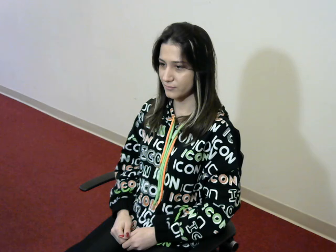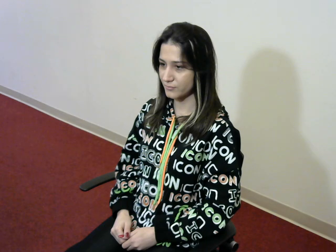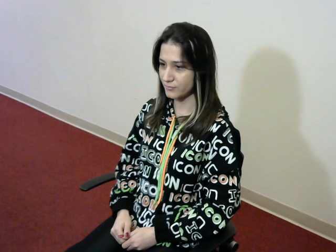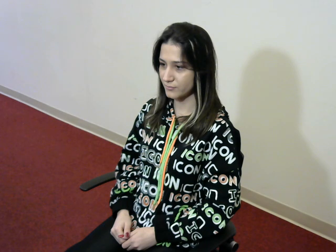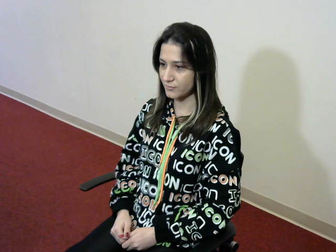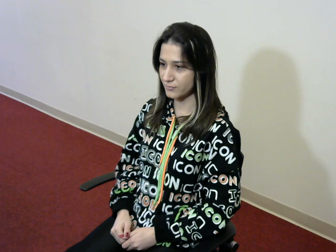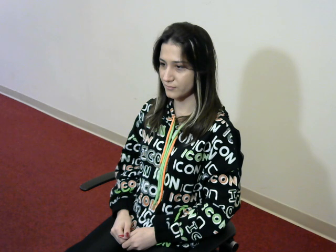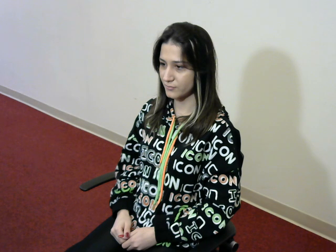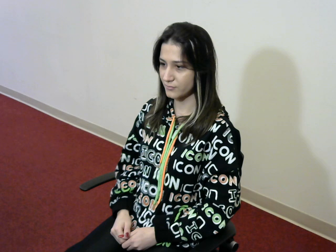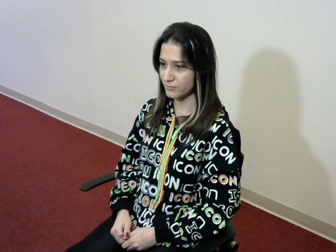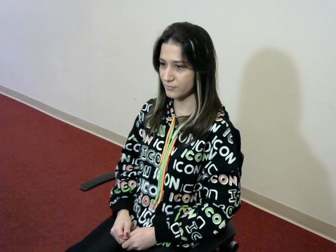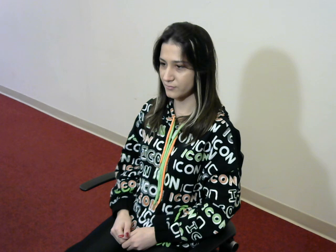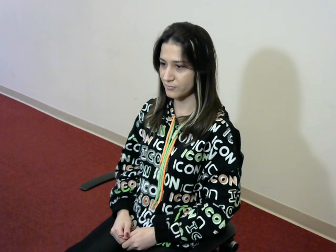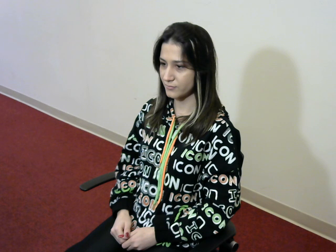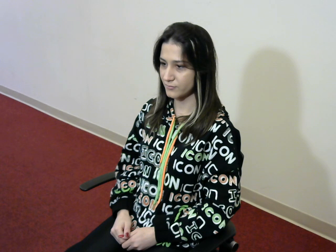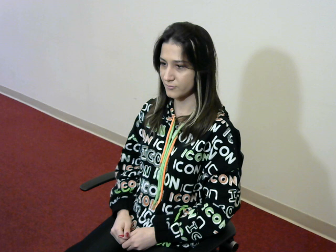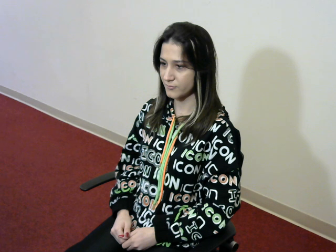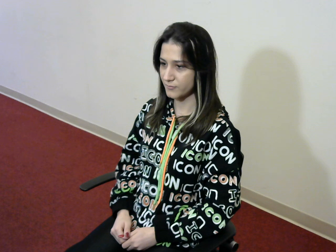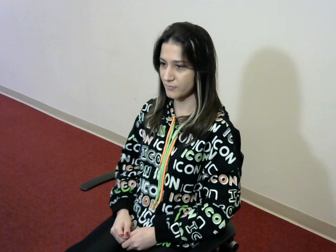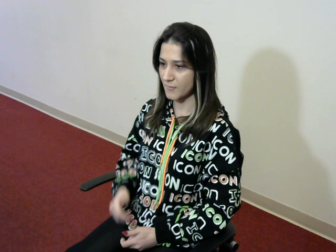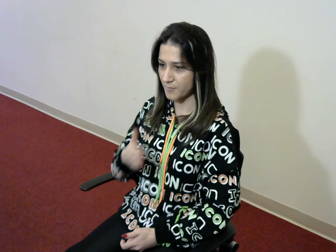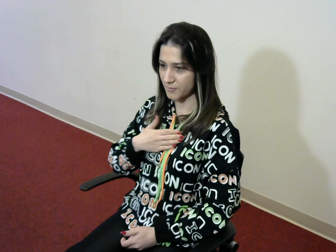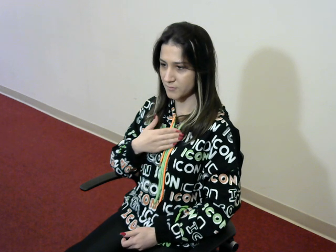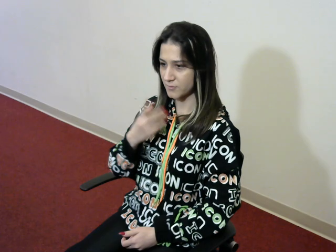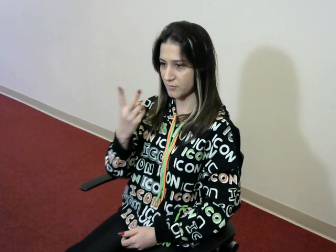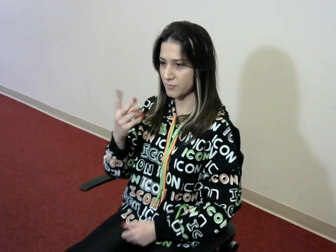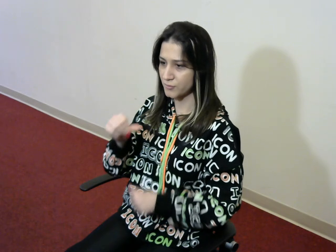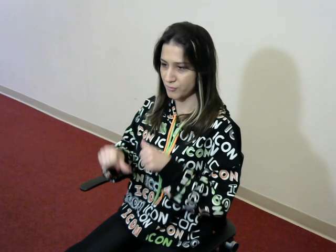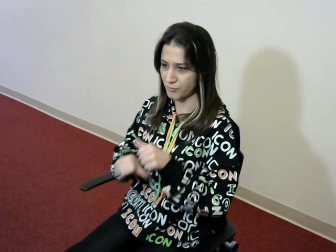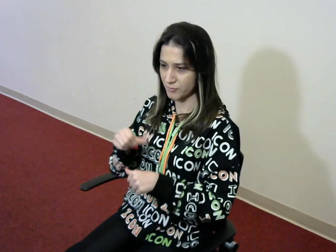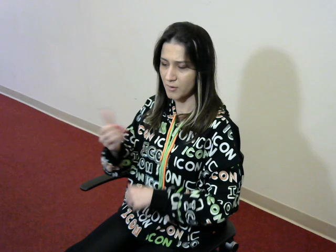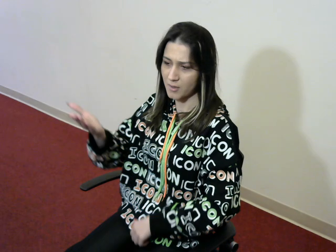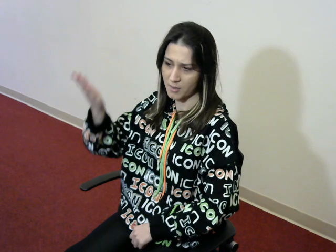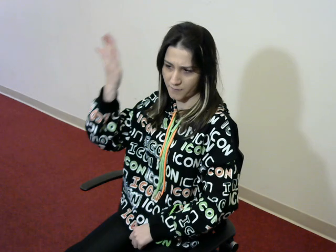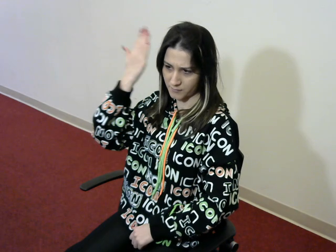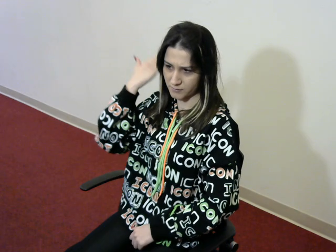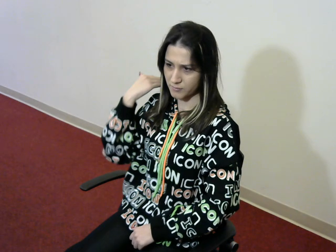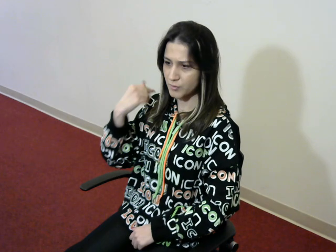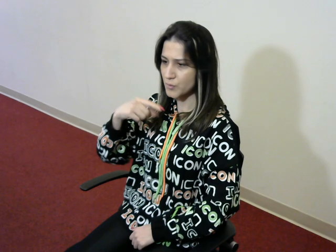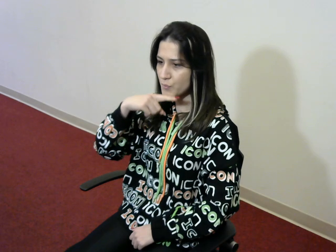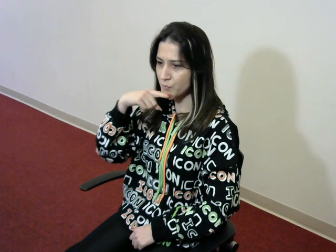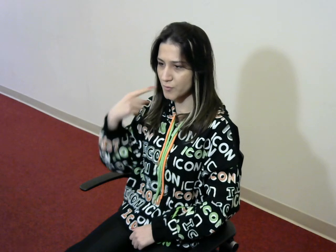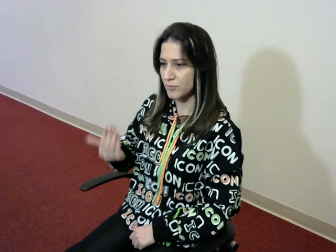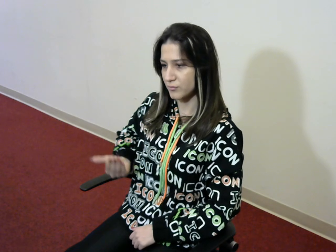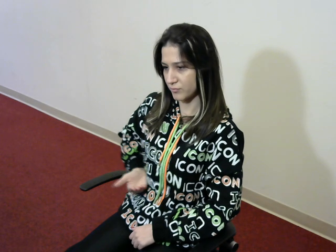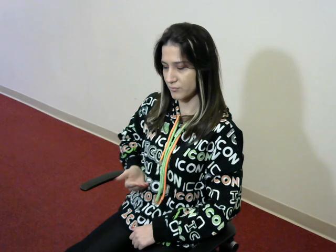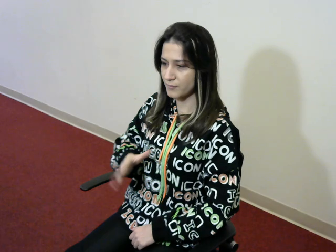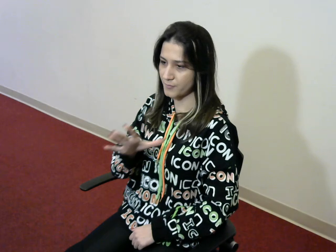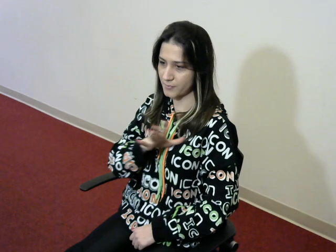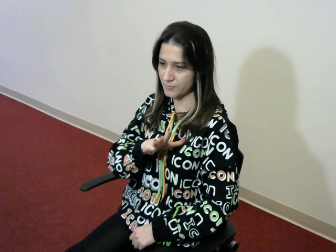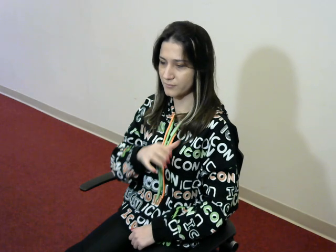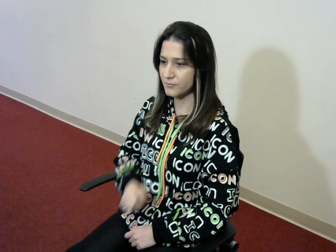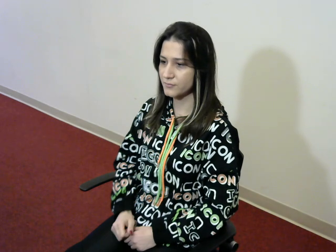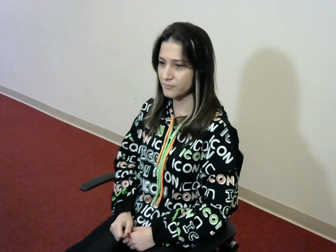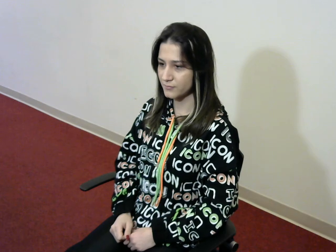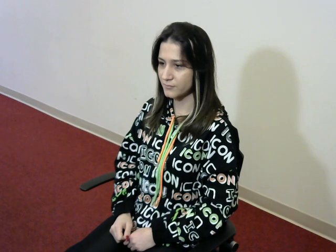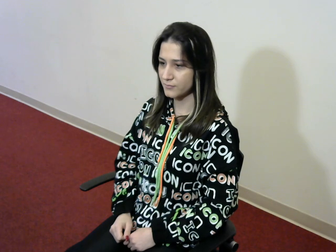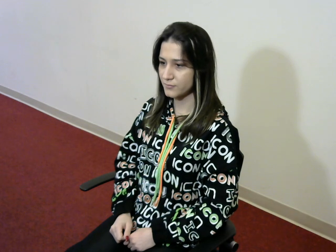Mən iki il öncə Rusiyada yaşayırdım